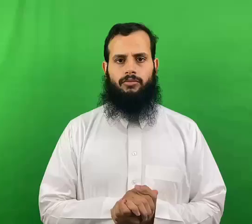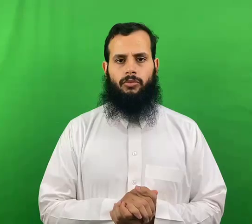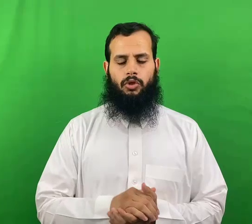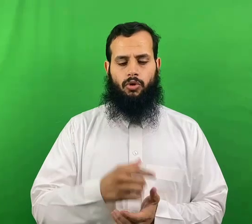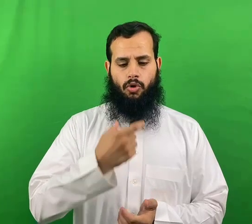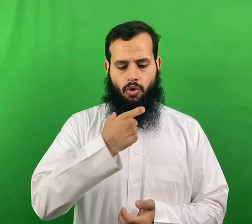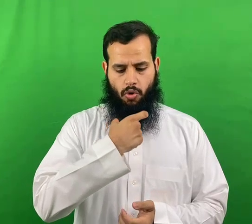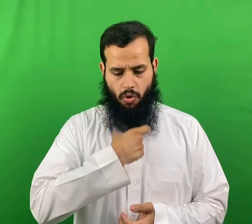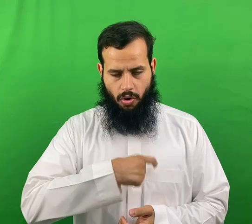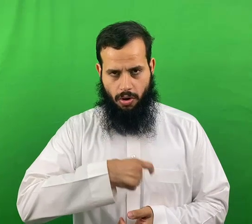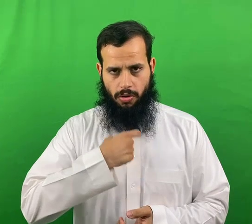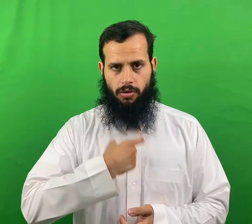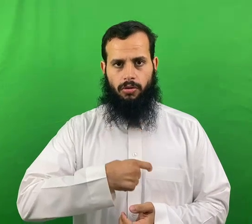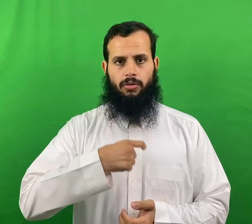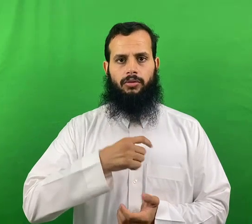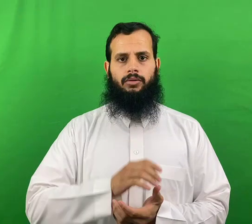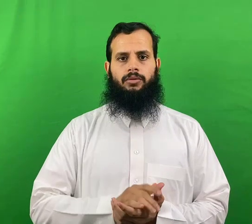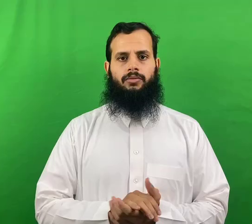ونفسي